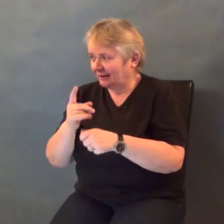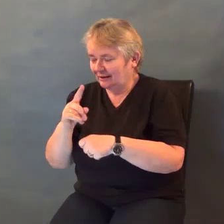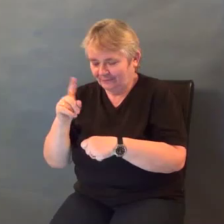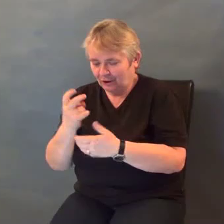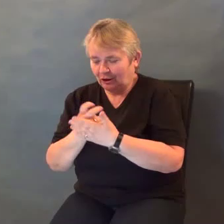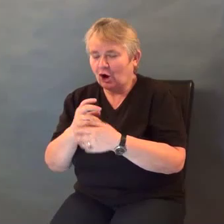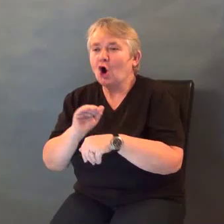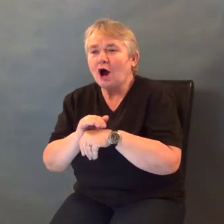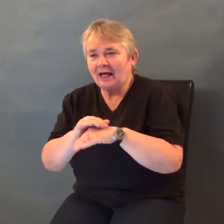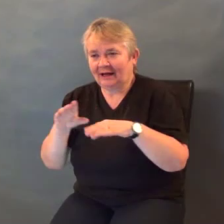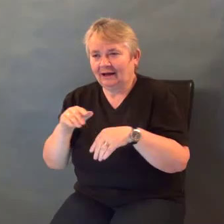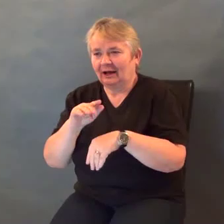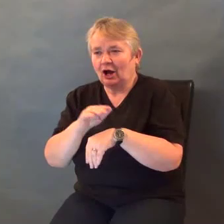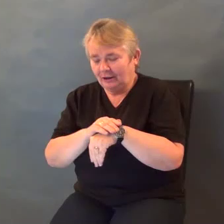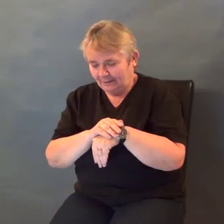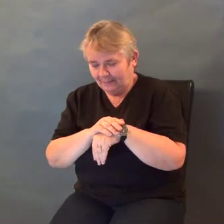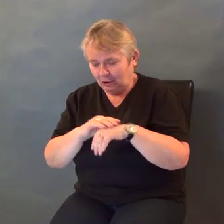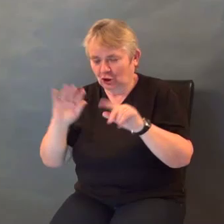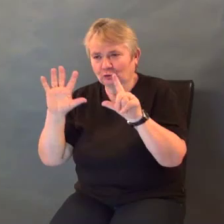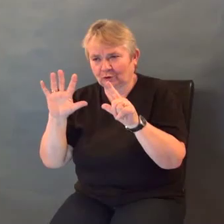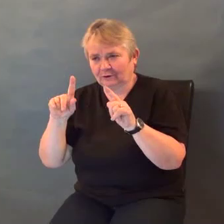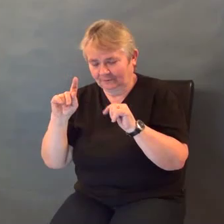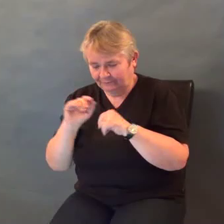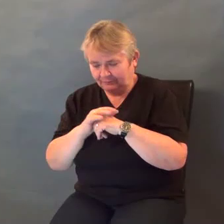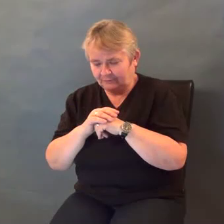Pierwszego lutego o godzinie siódmej mam spotkanie z kolegą.